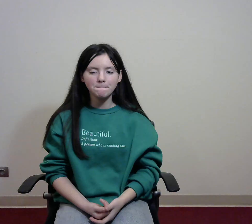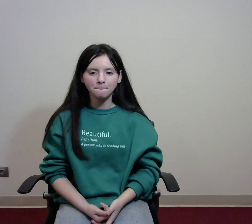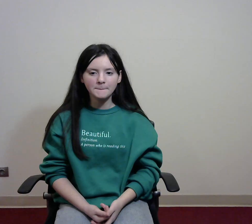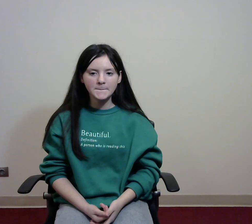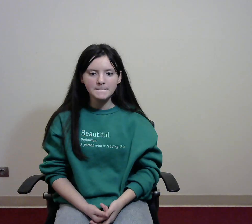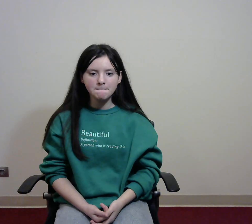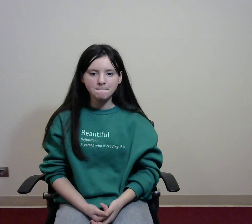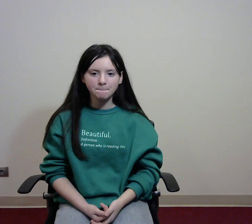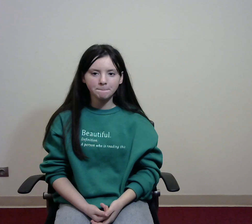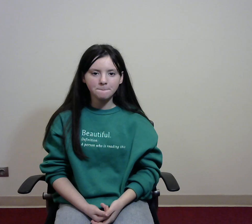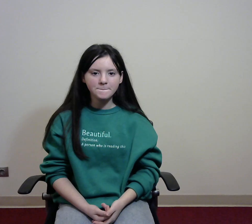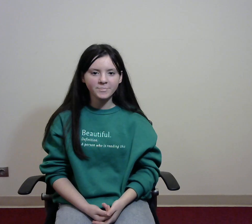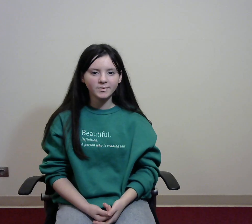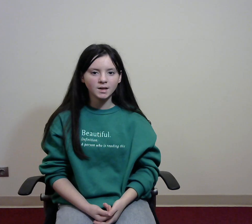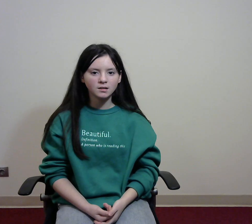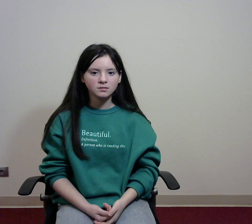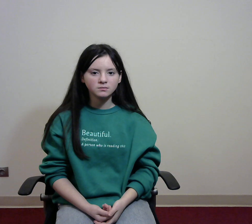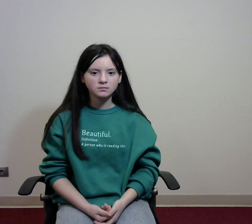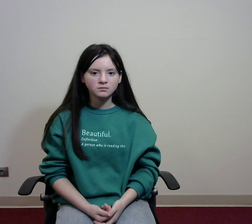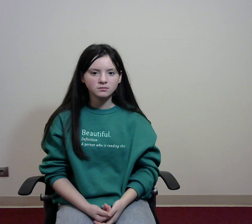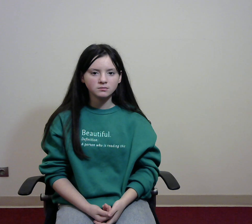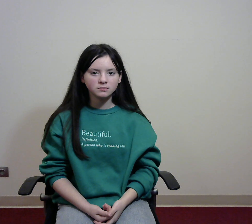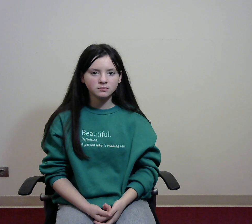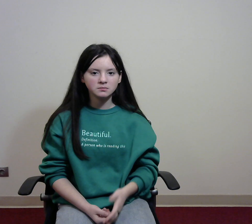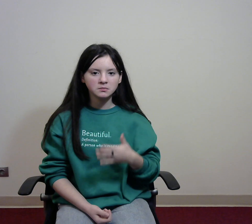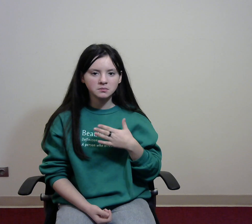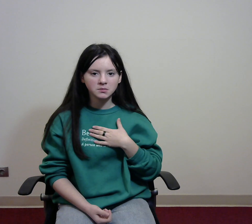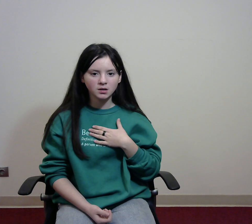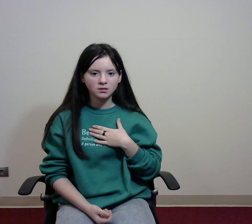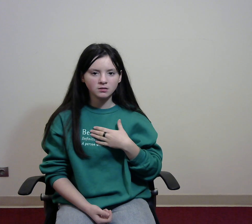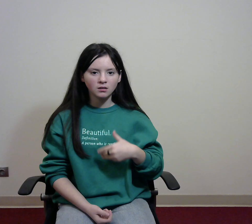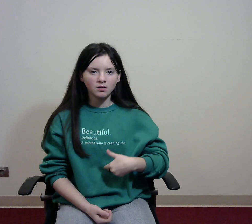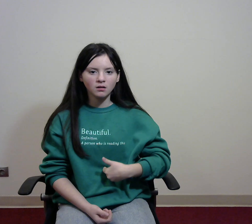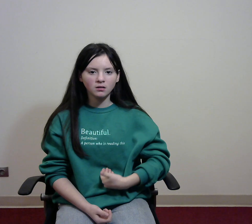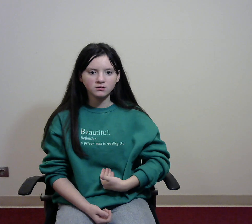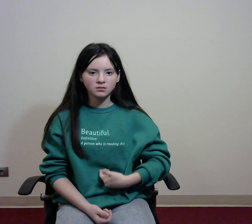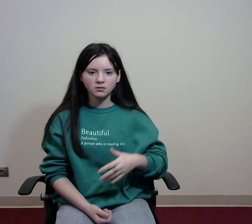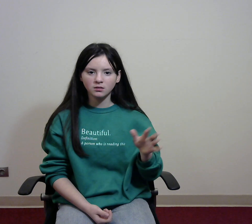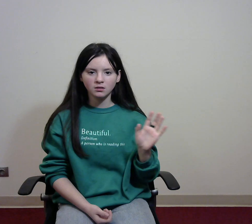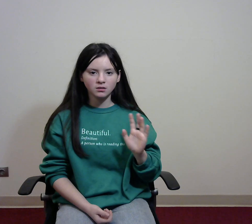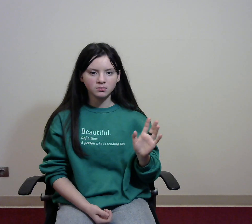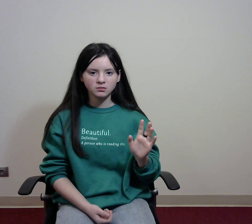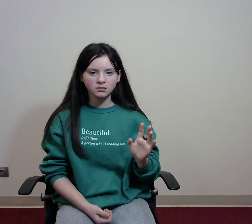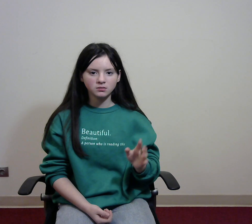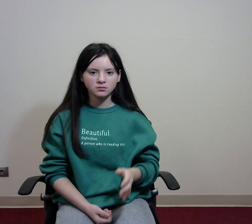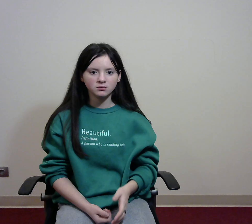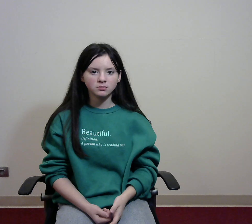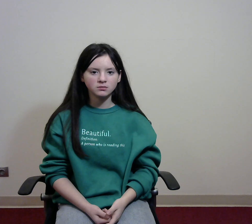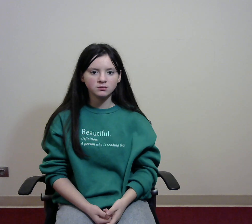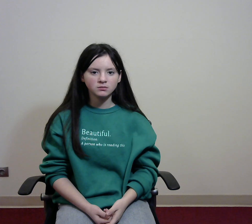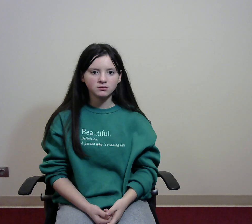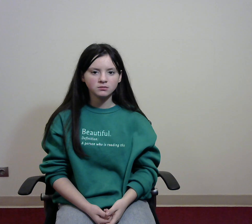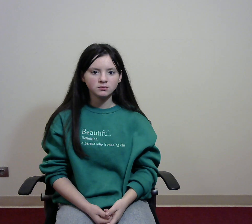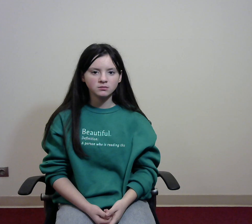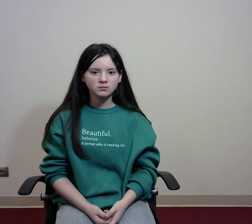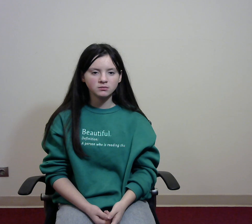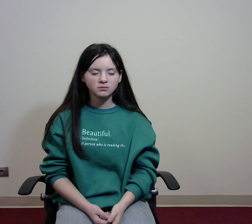Mən ac deyiləm